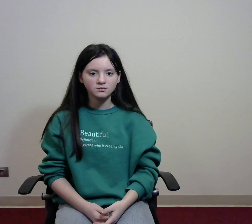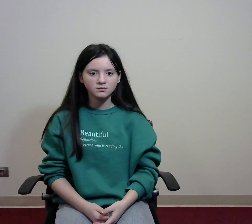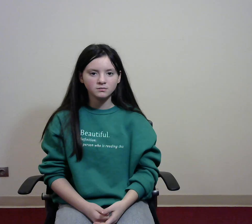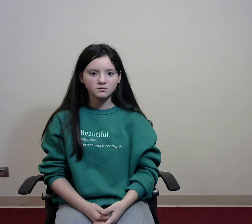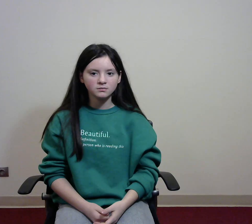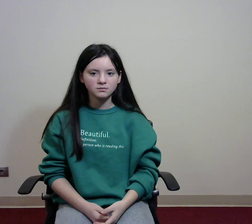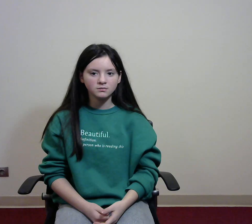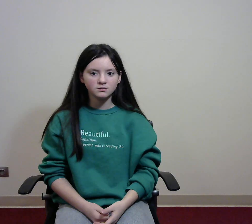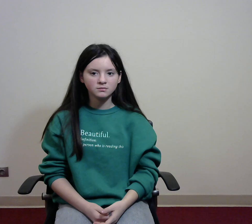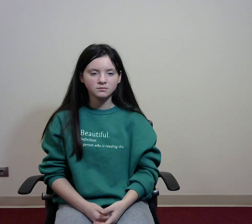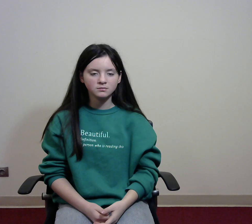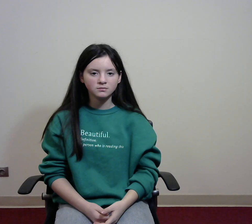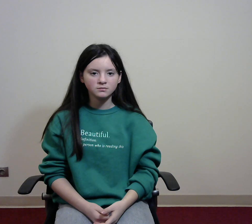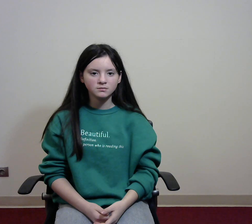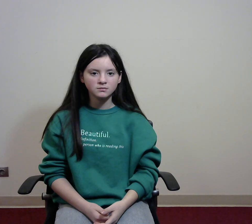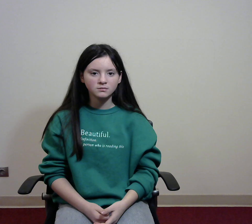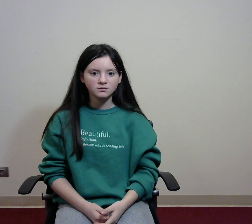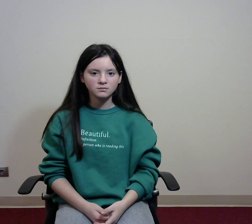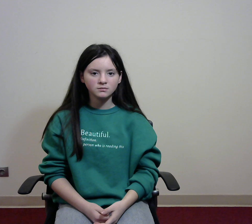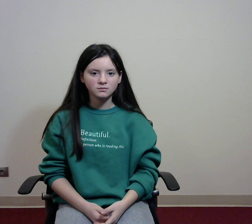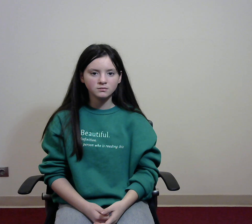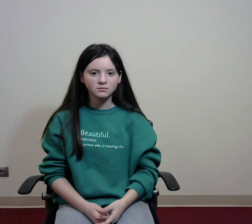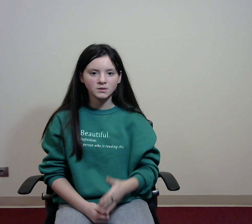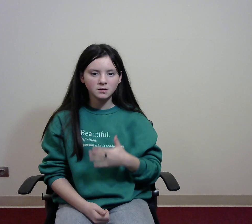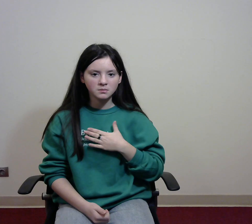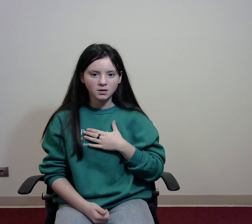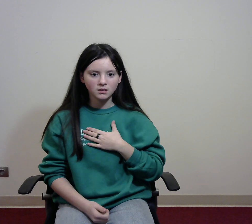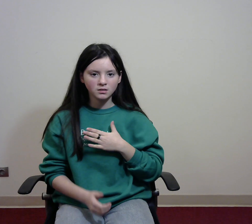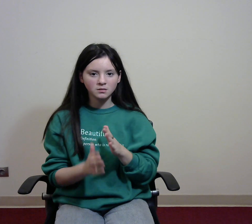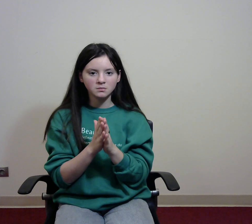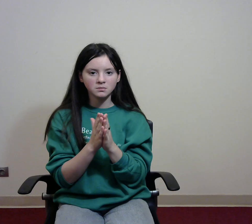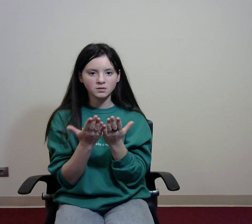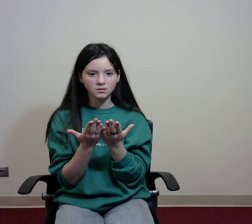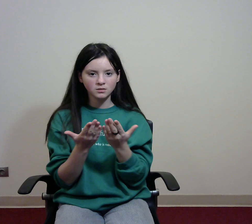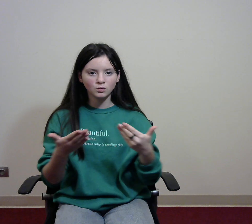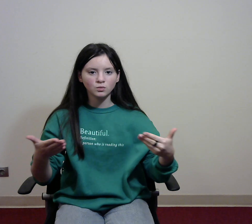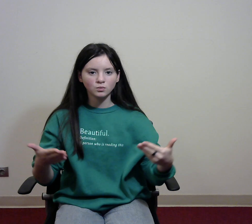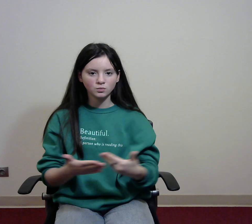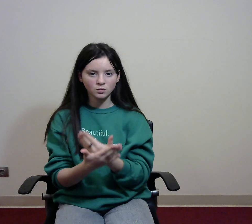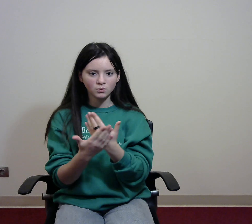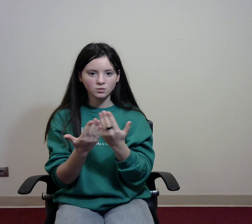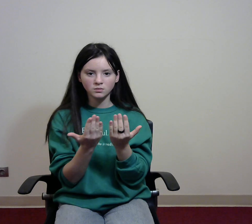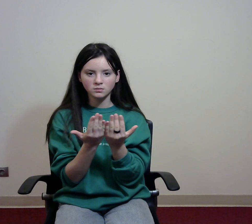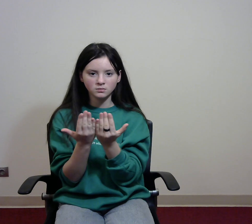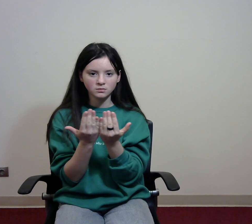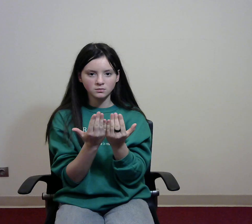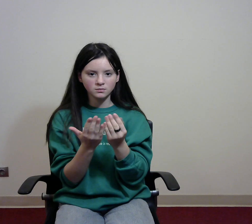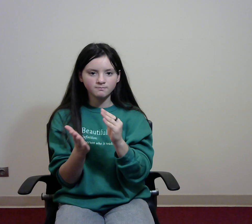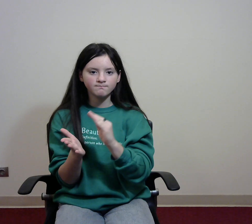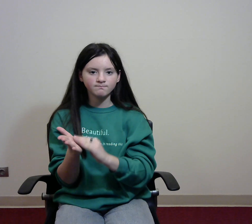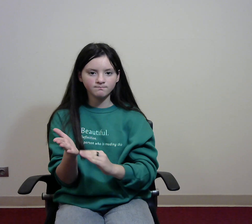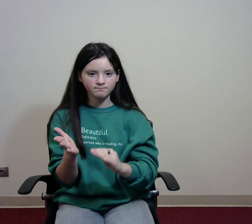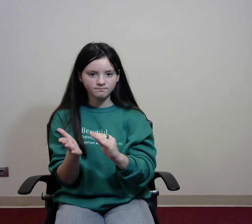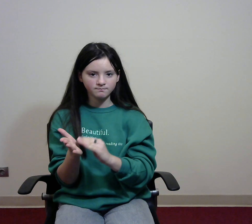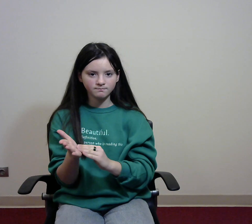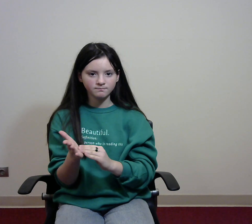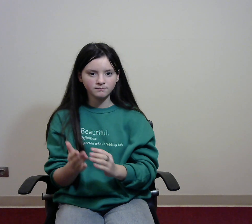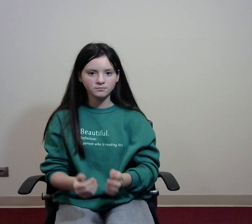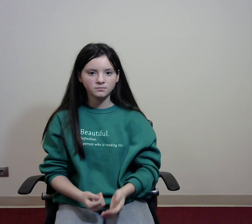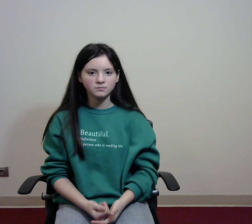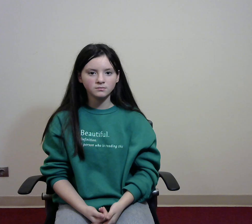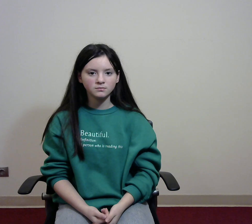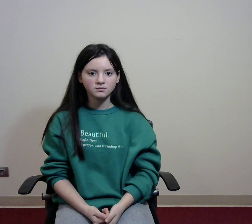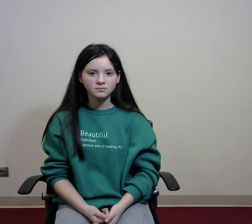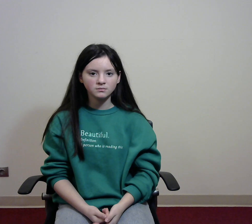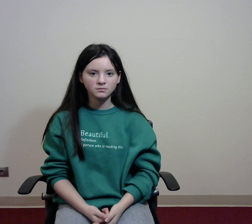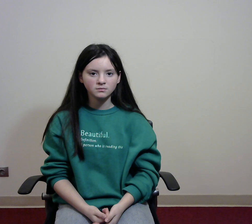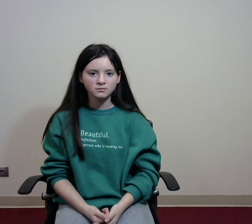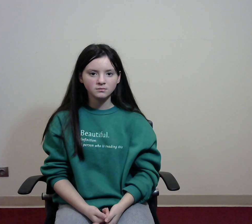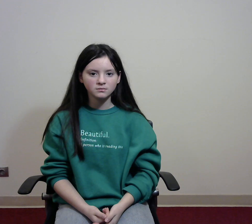Mən kitabı yenidən oxuyub, təkrarlamalıyam